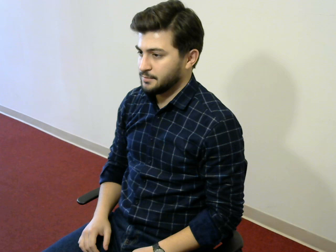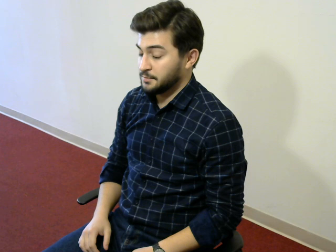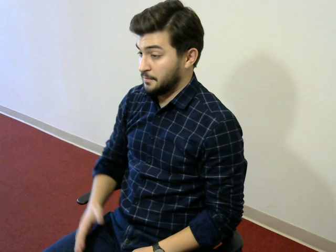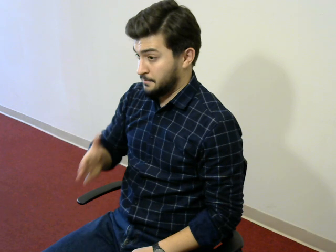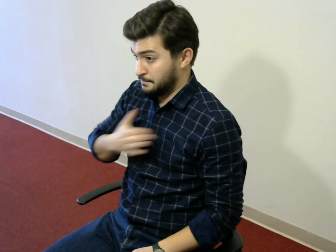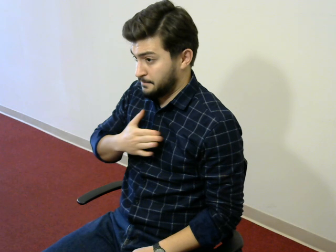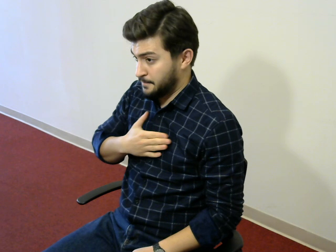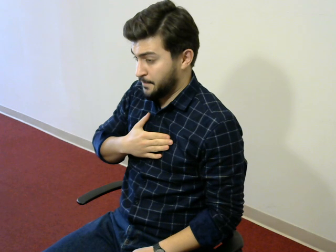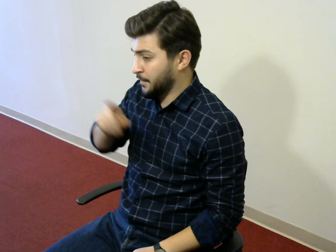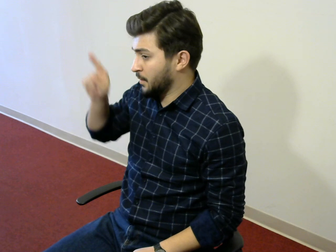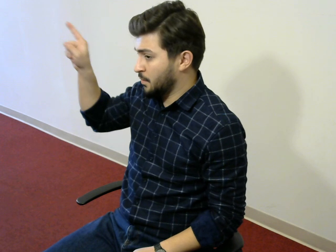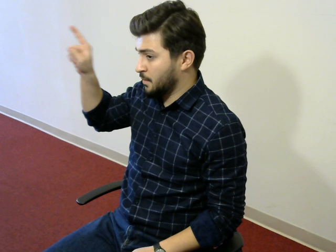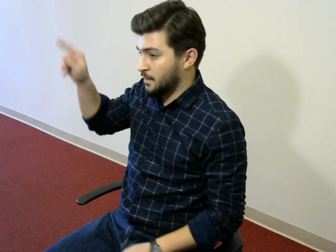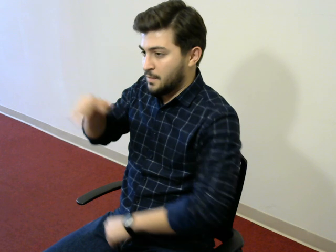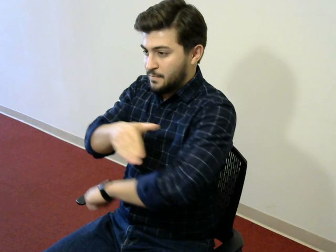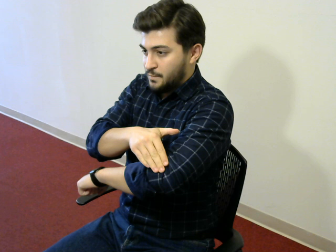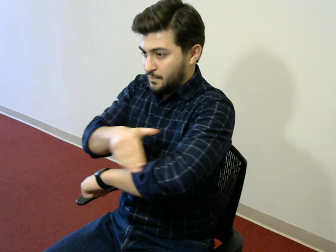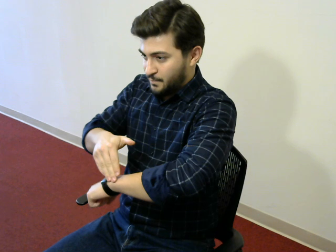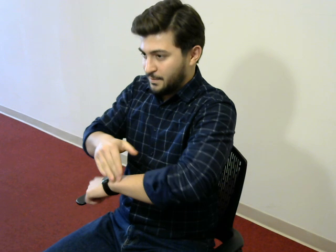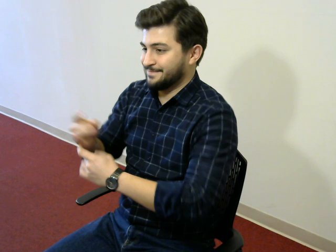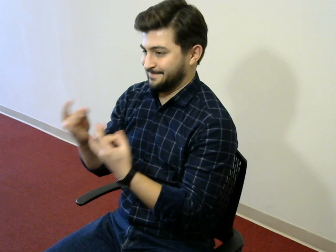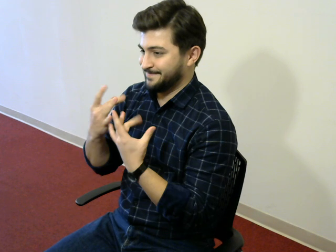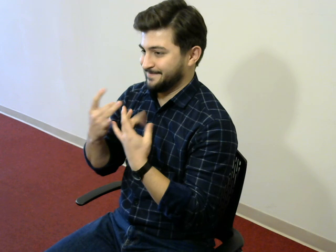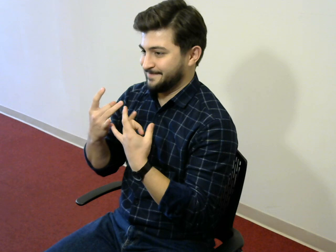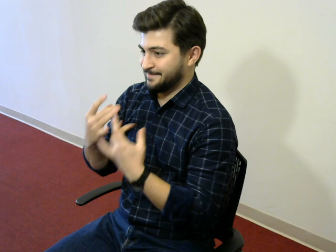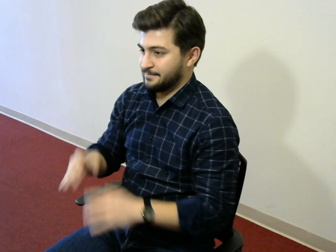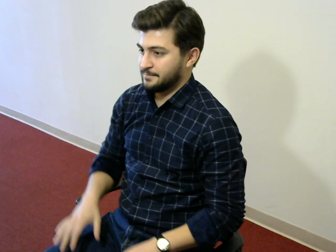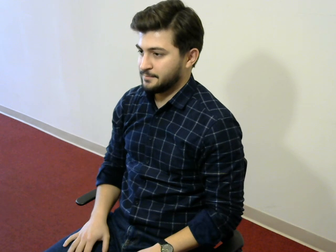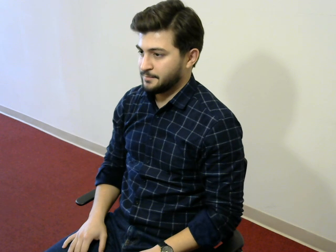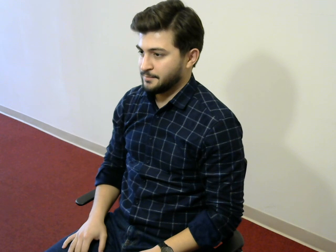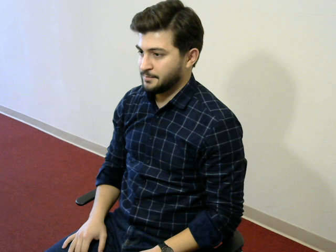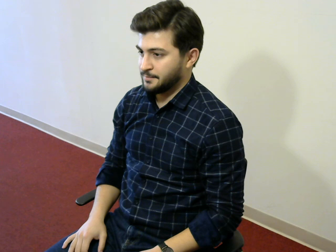Mənə oranın ünvanını deyin